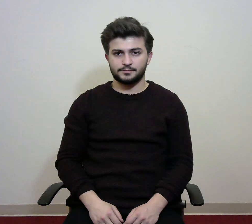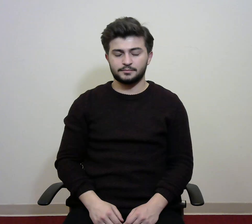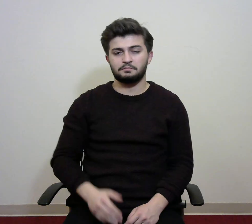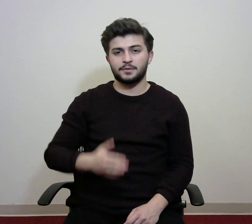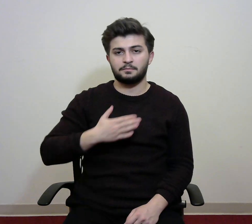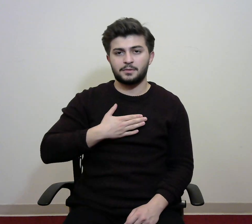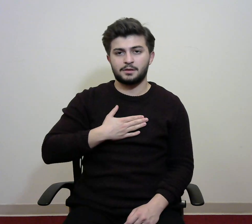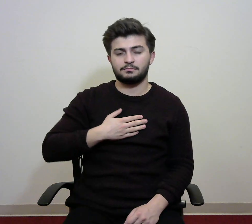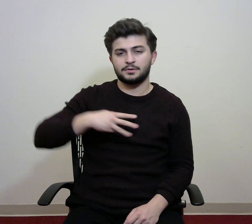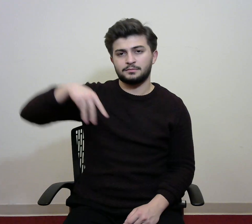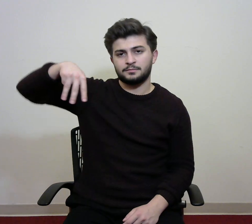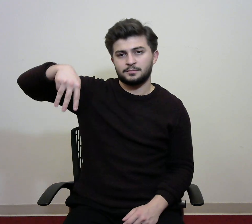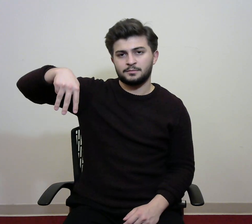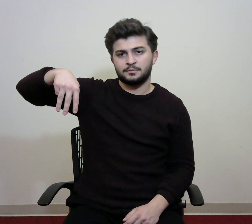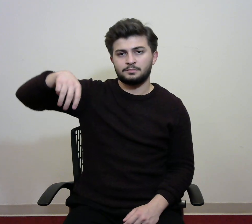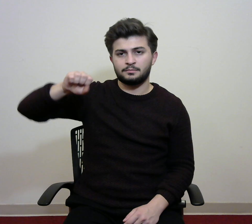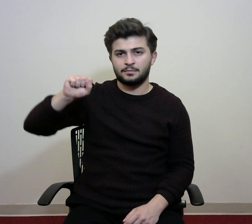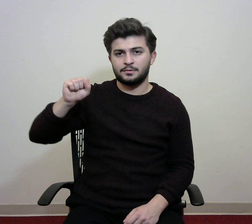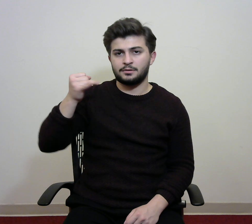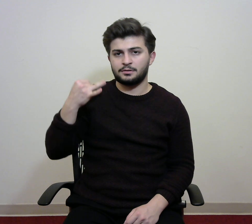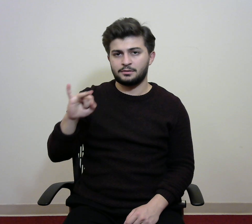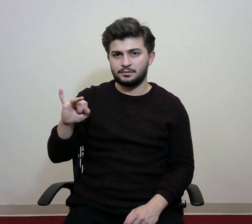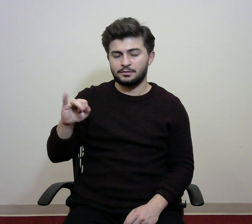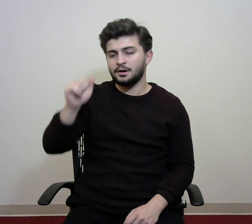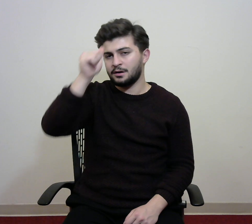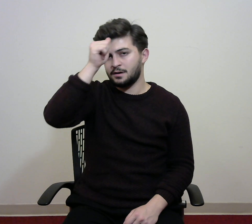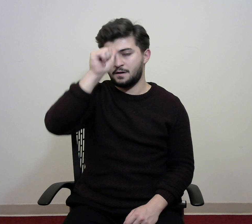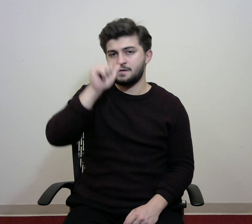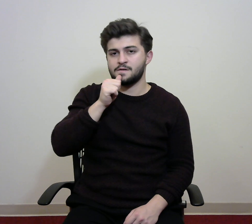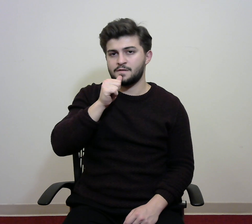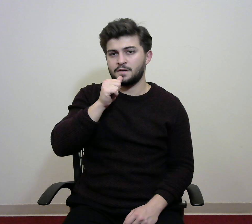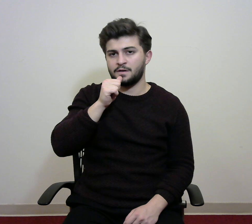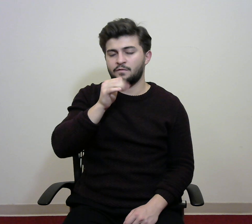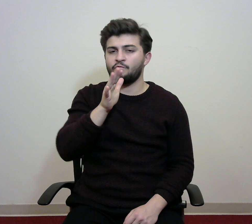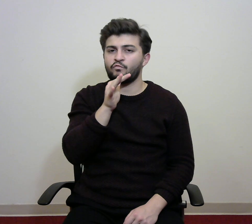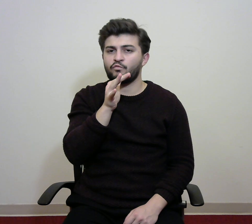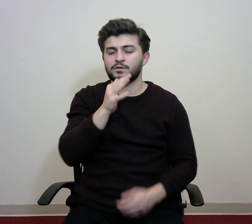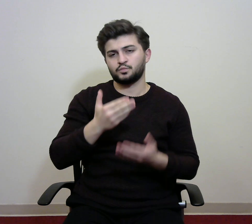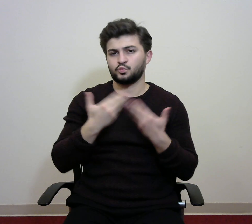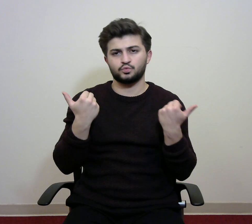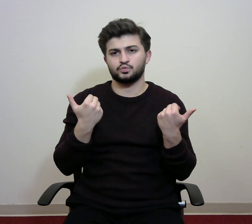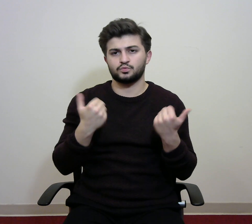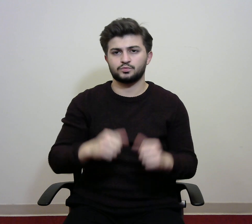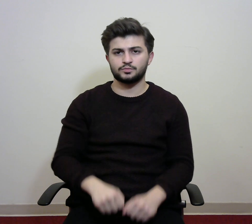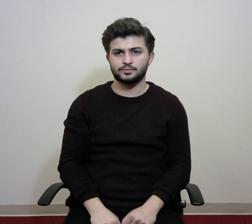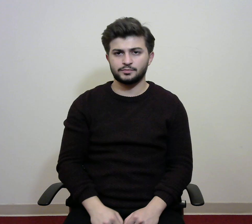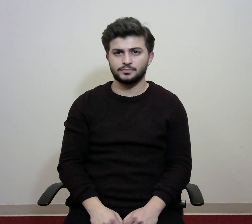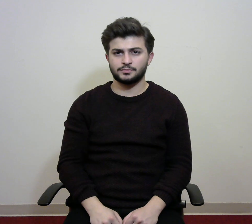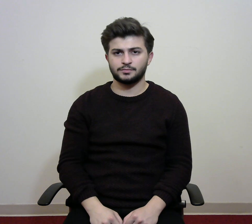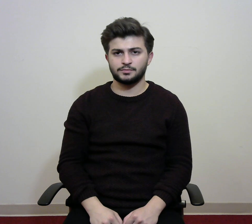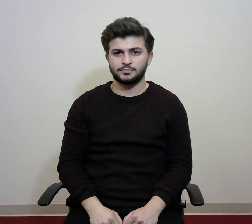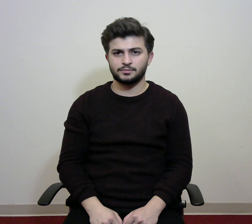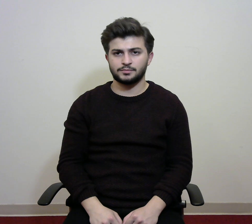Mənim may ayında vaxtım yoxdur